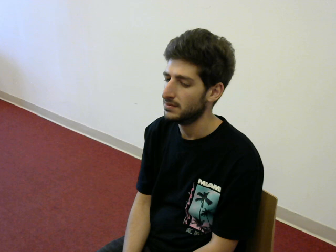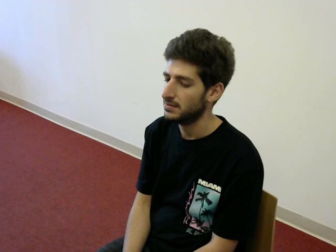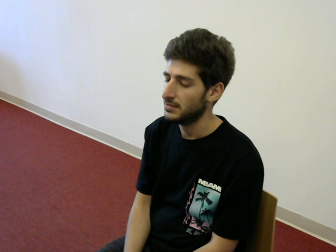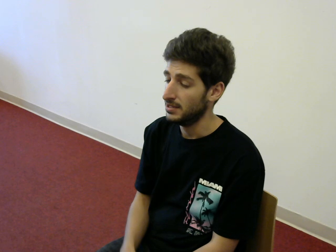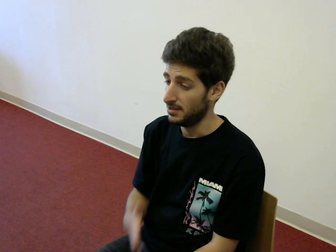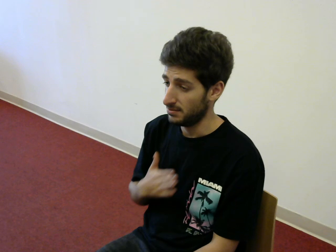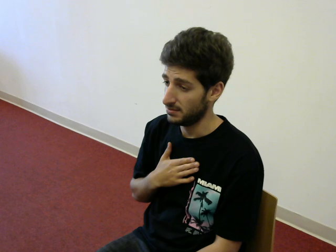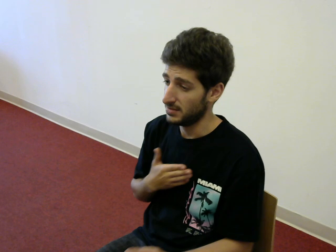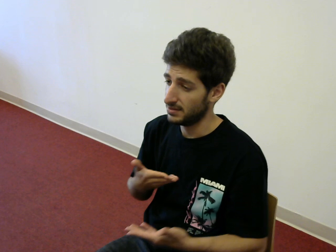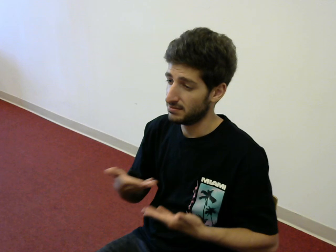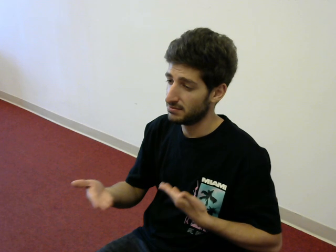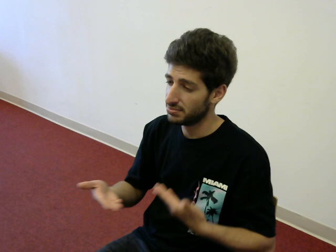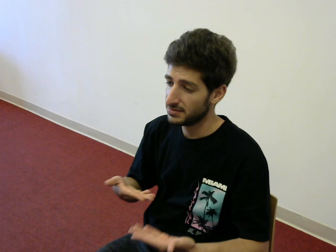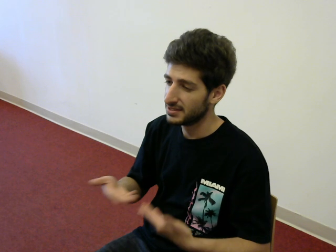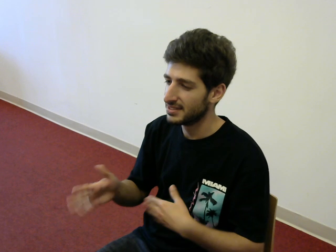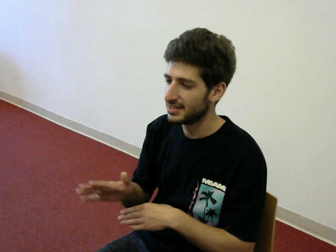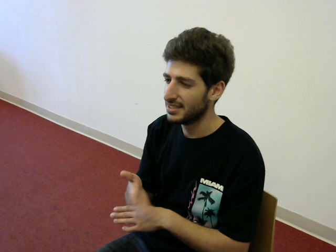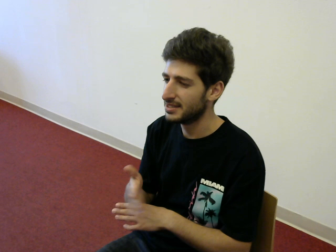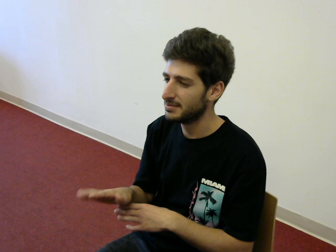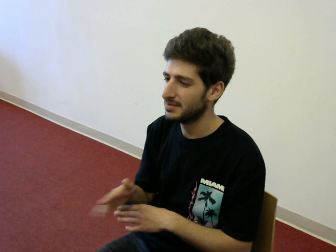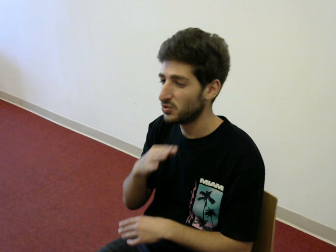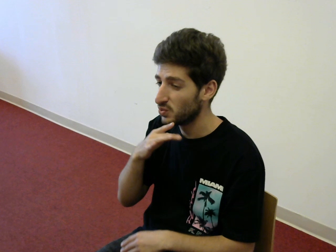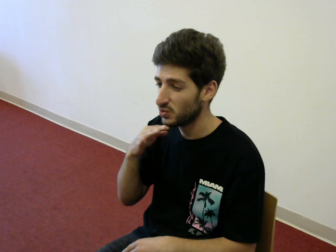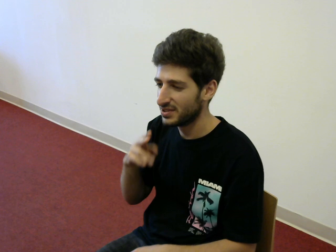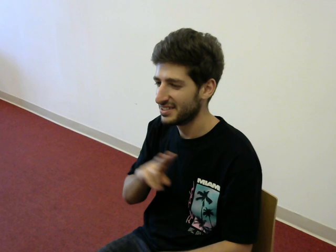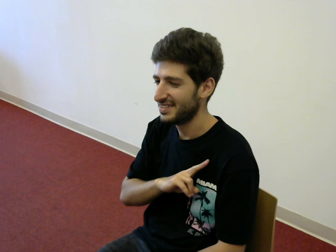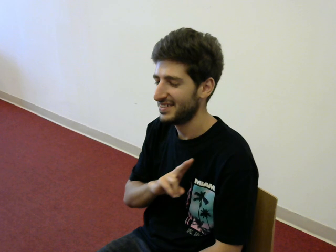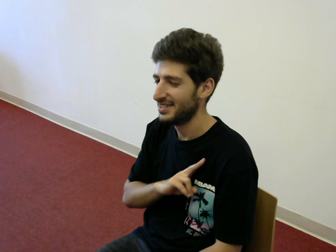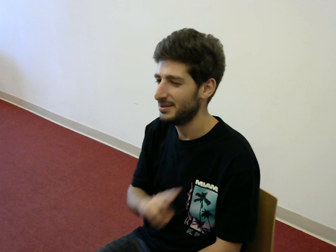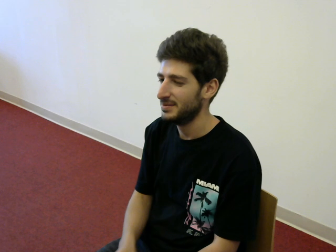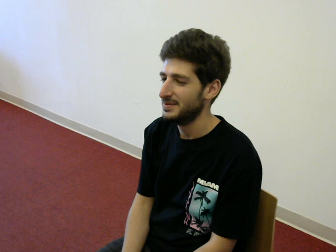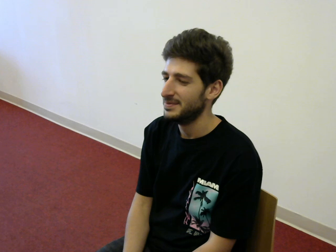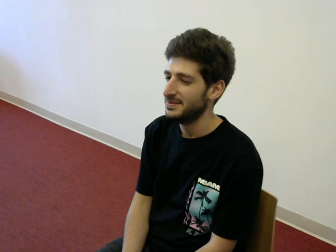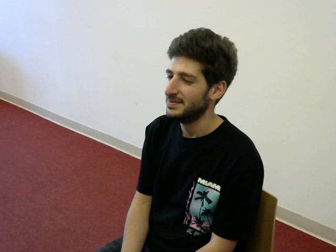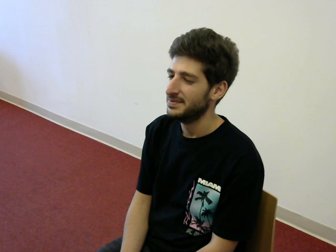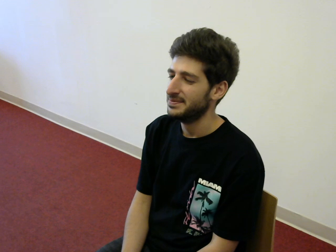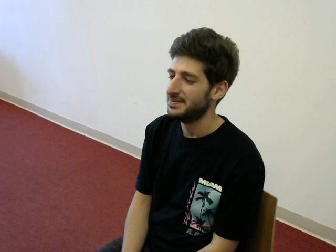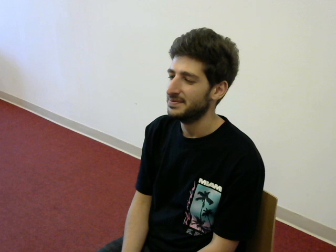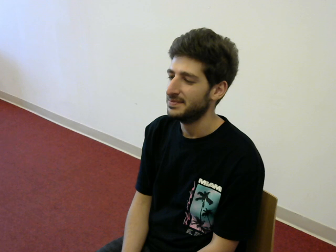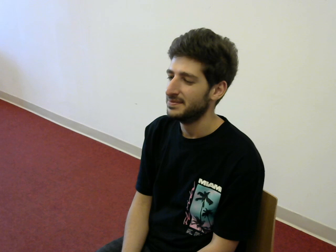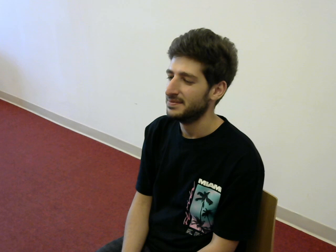Mən piyada gəzməyi çox sevirəm